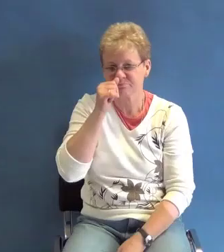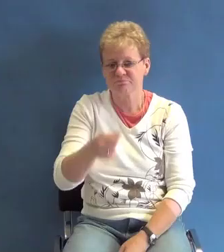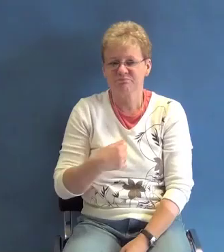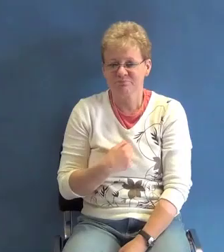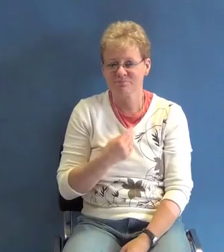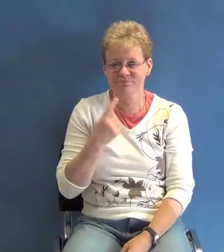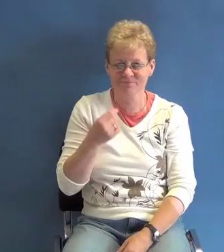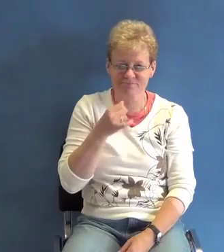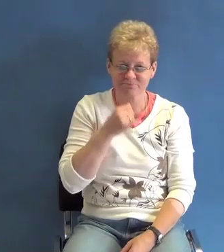Nie mogę.